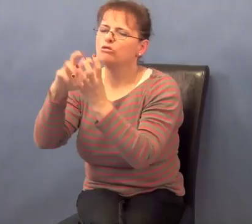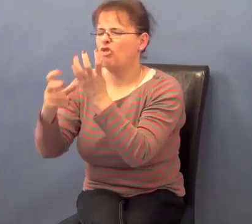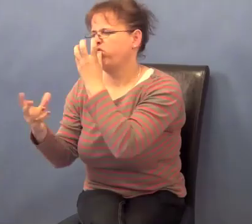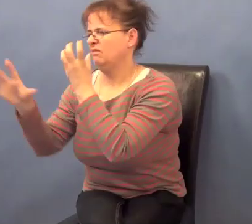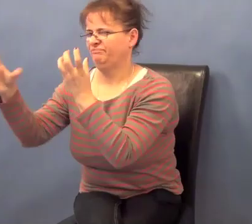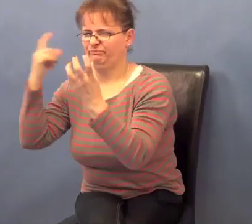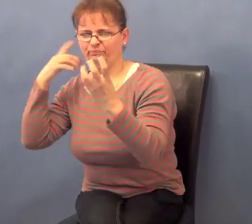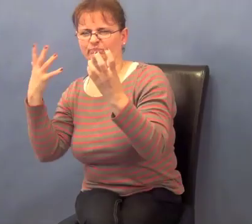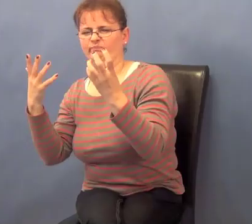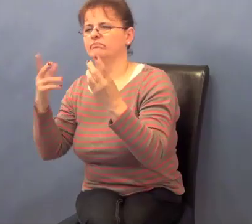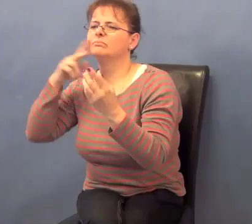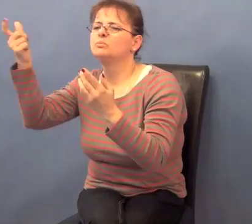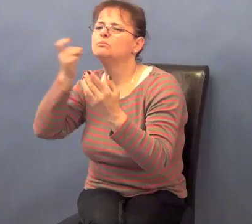Jak jesz ciasto i dotykasz, to słyszący to widzi i irytuje go to.